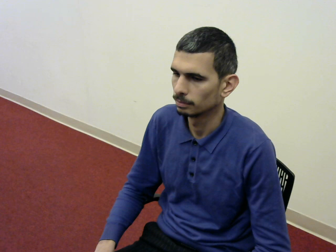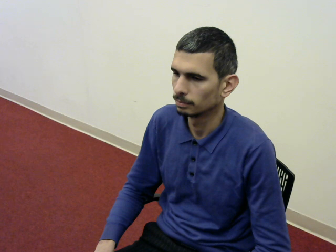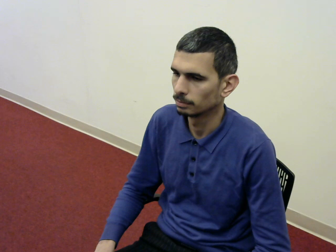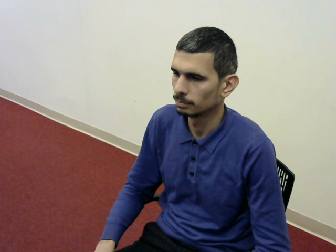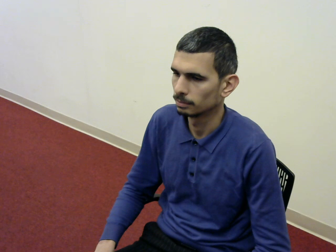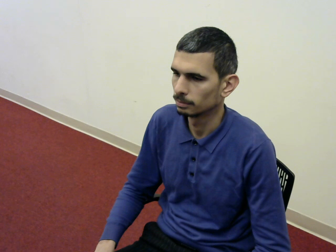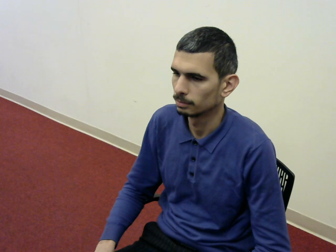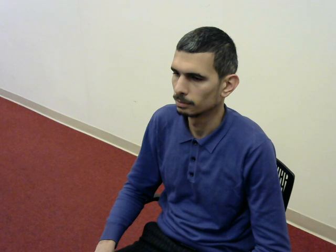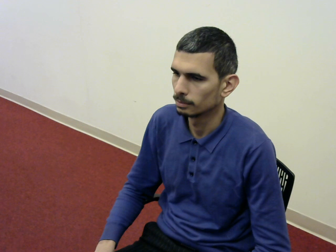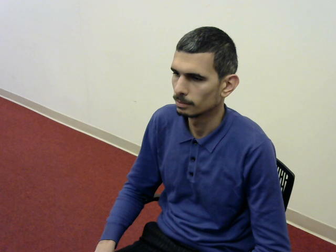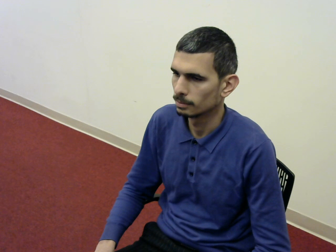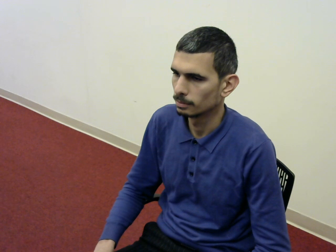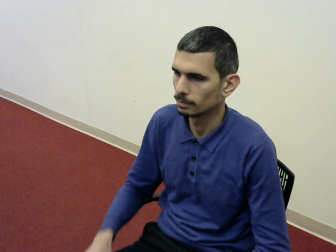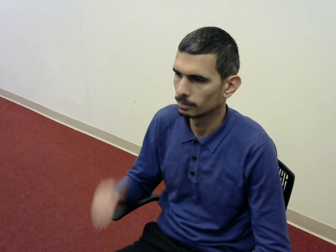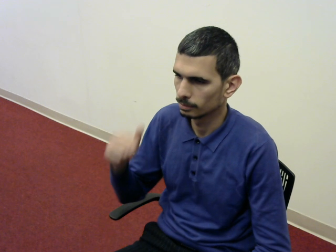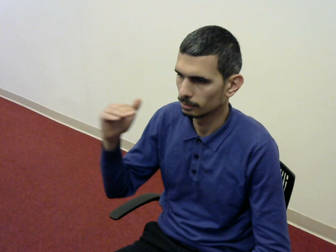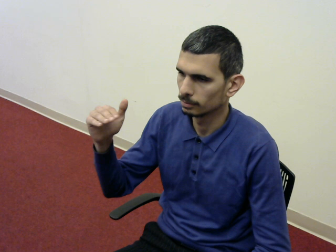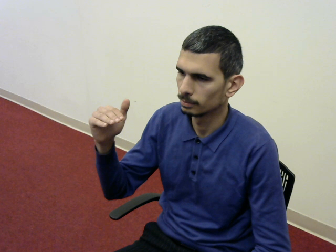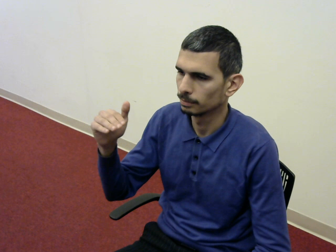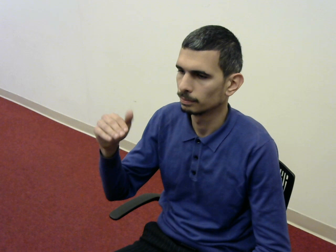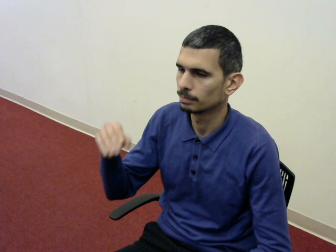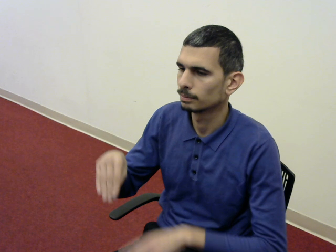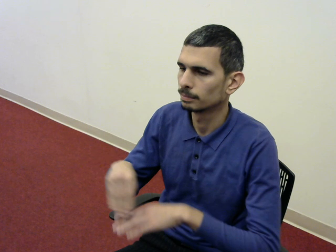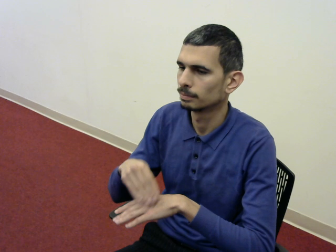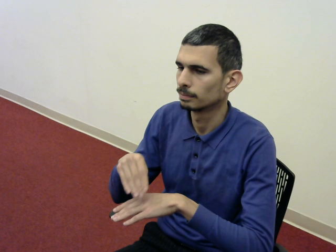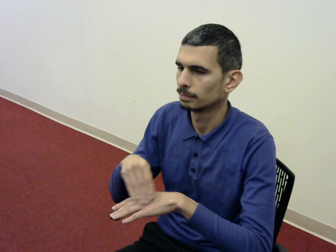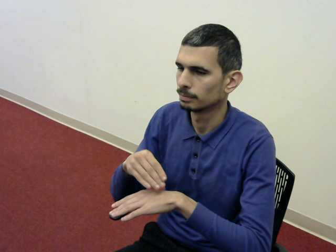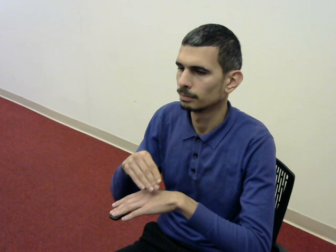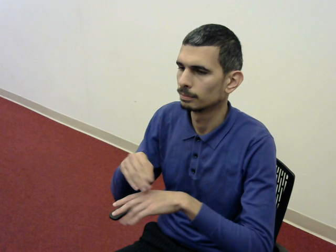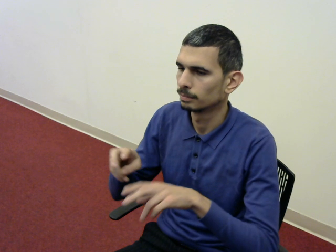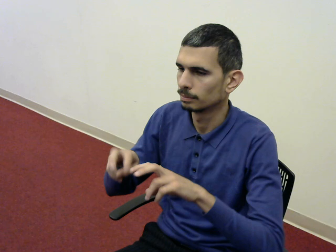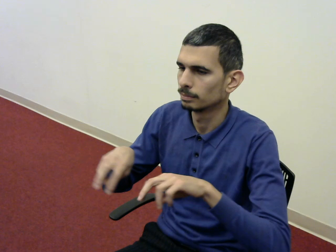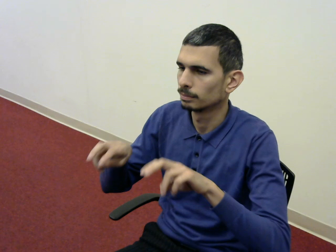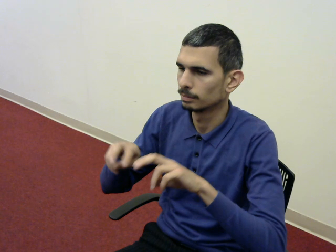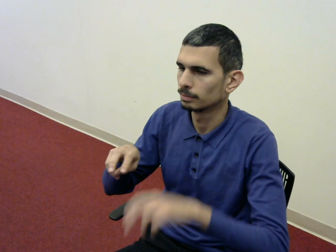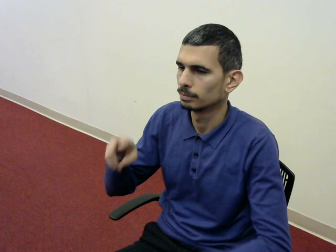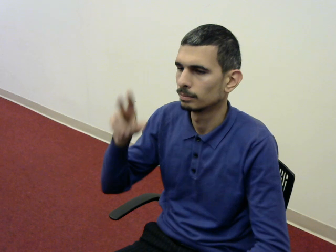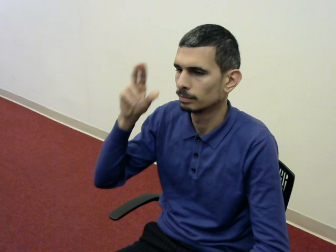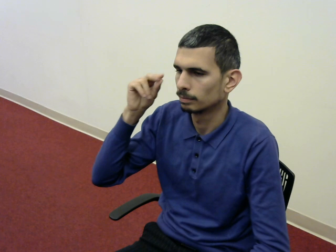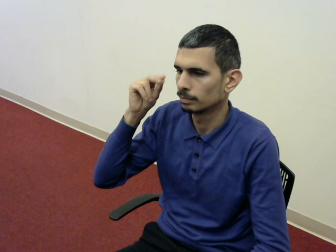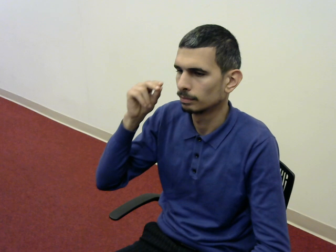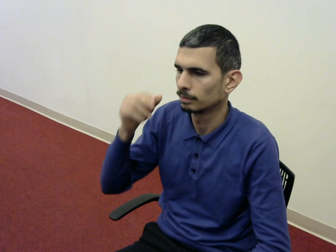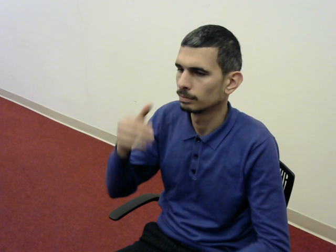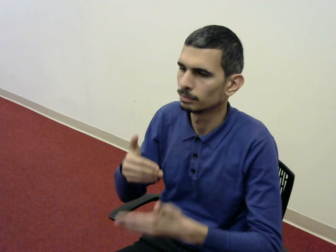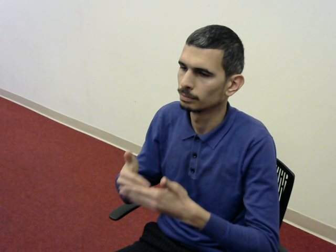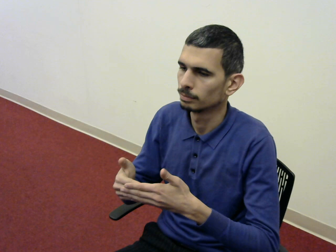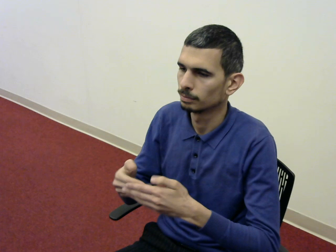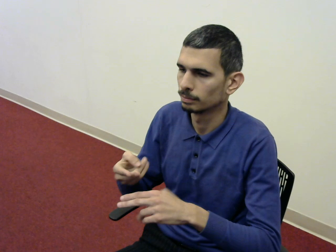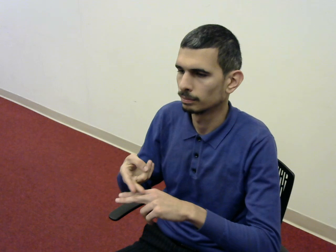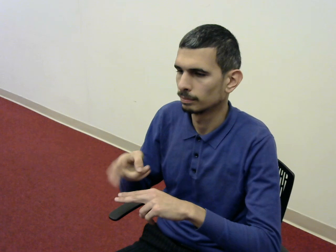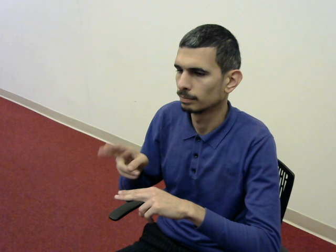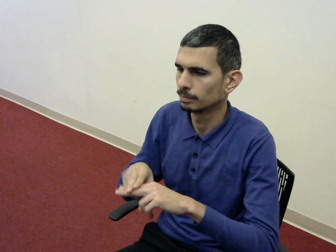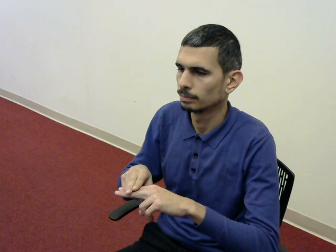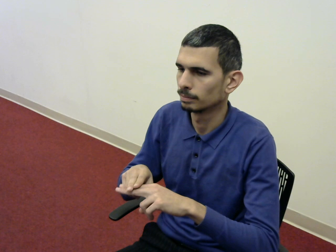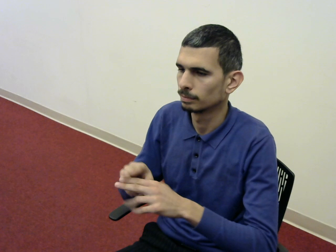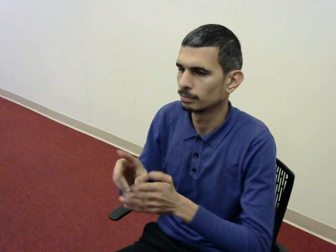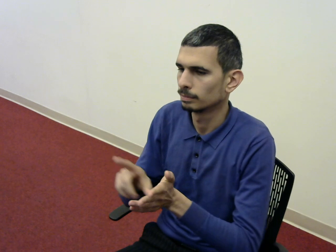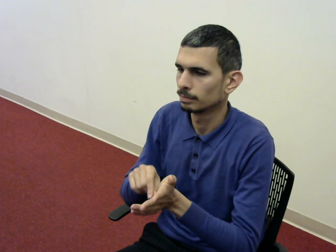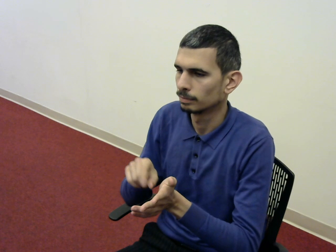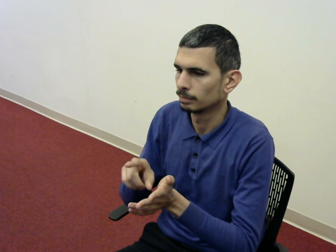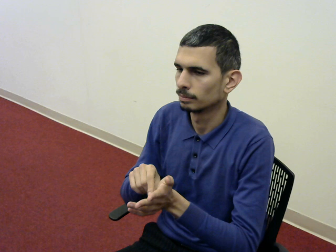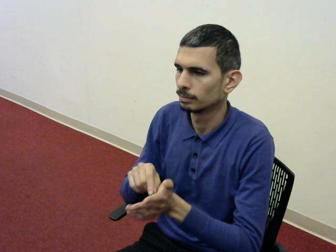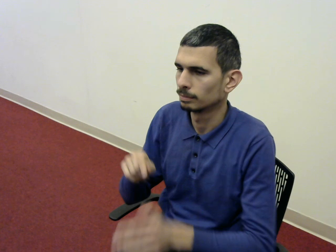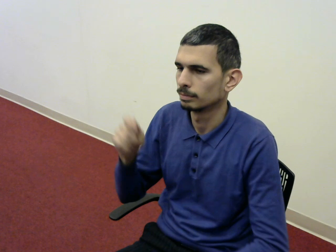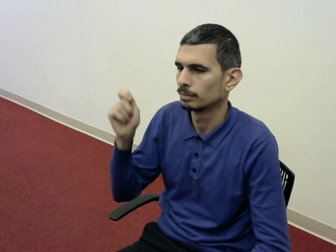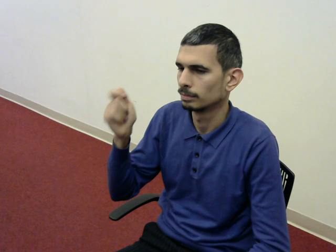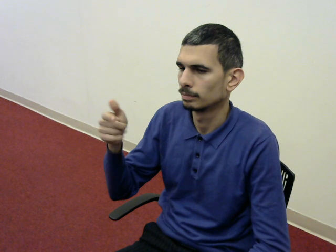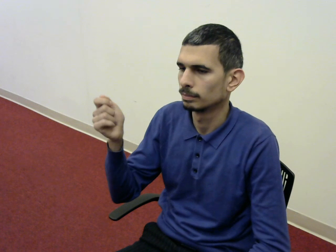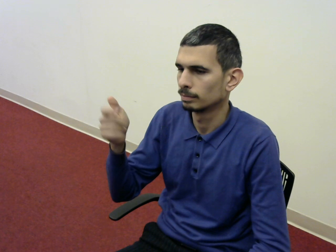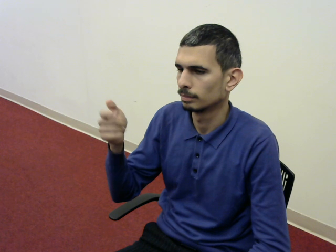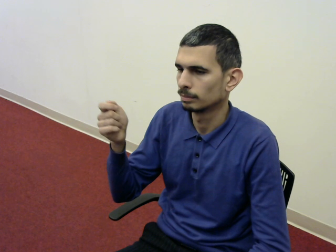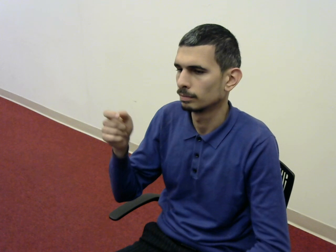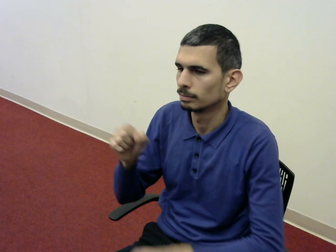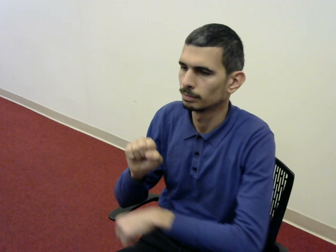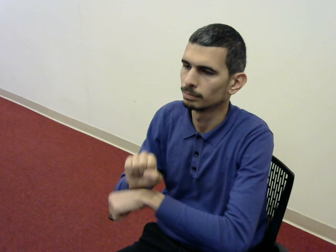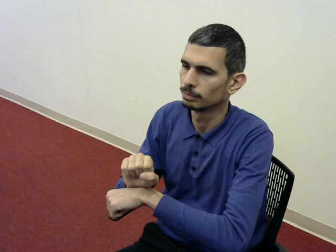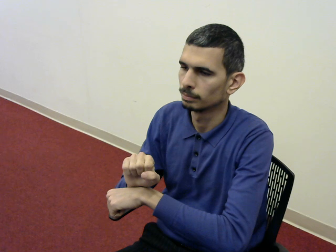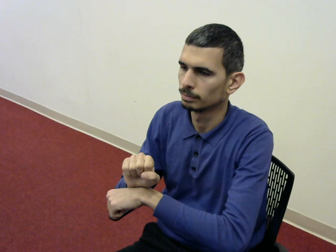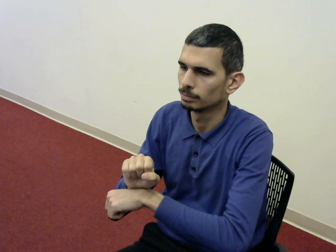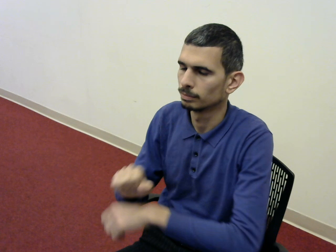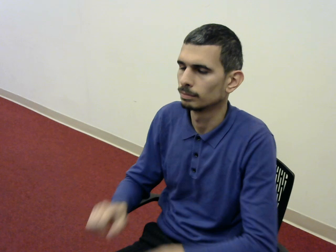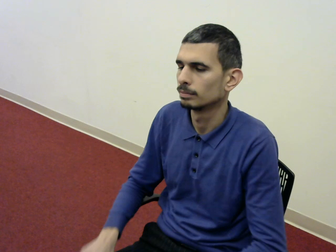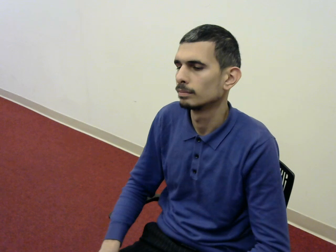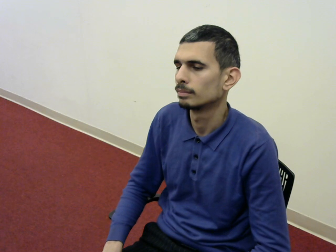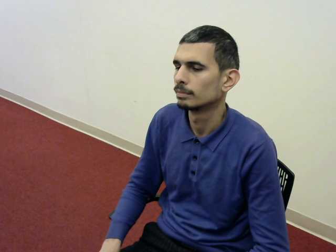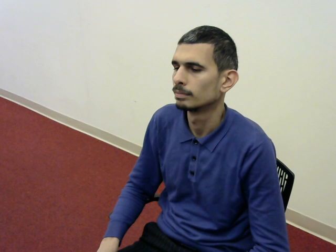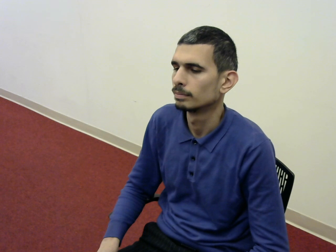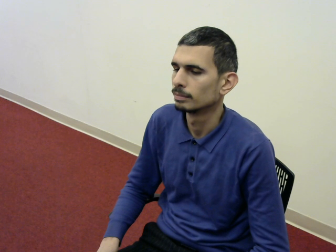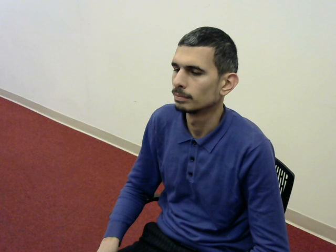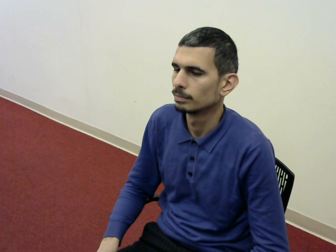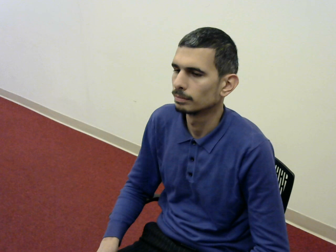Sizin həyat yoldaşınızın müayinə tarixi çatdığı üçün pensiya ödənişi dayanıb